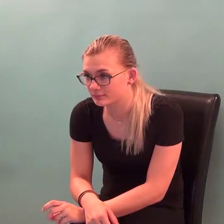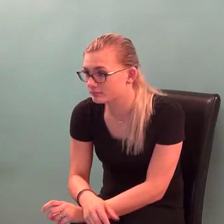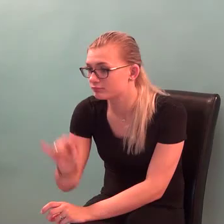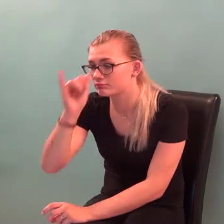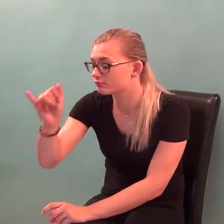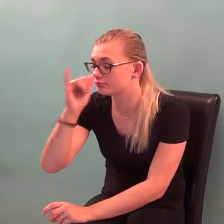Nie mogę, nie mogę.